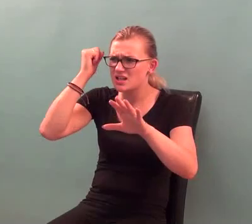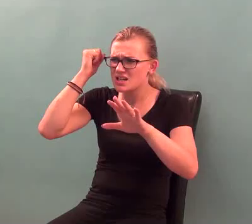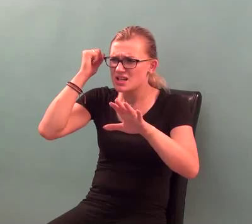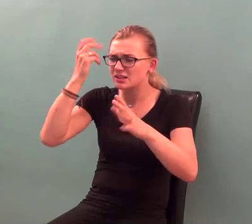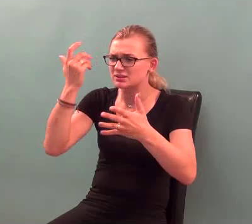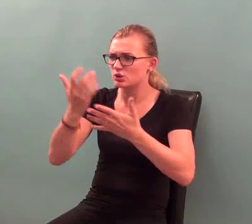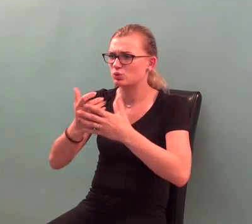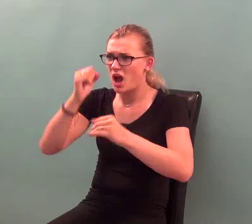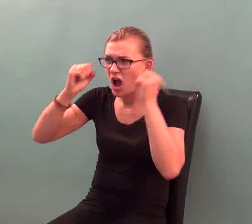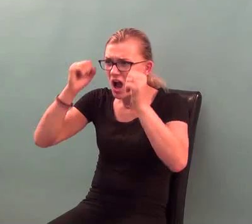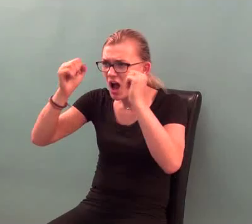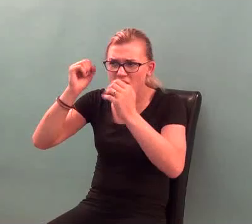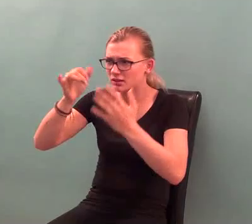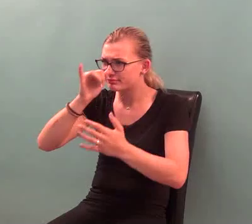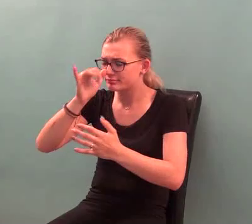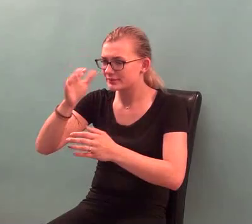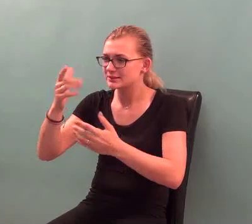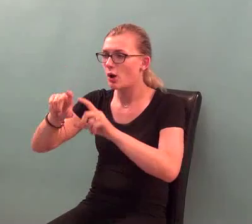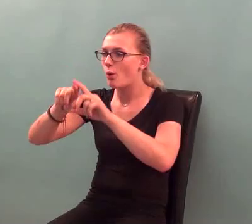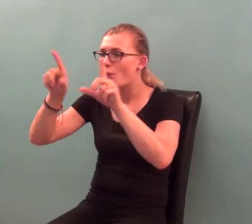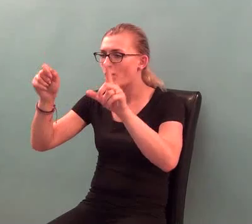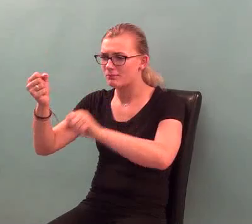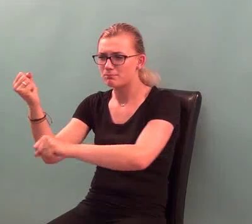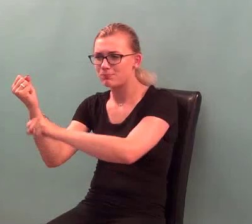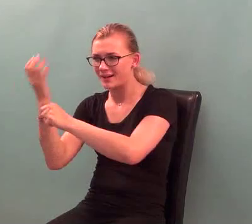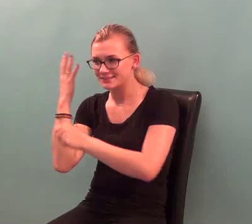Walą głośno w drzwi, ale to na nic, więc chcą toporem wyważyć drzwi.